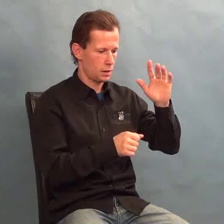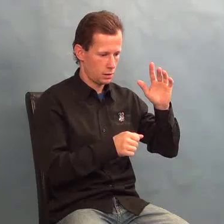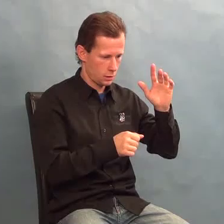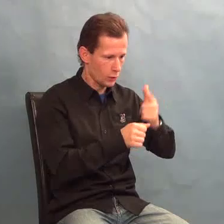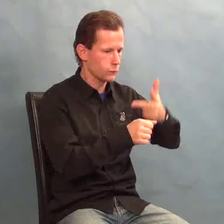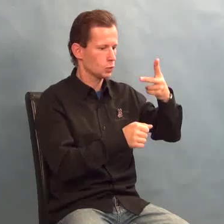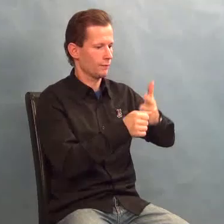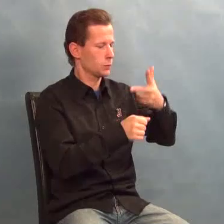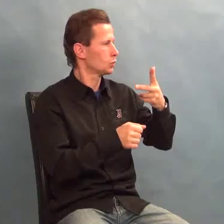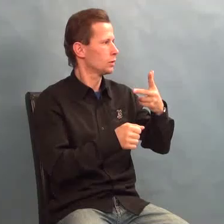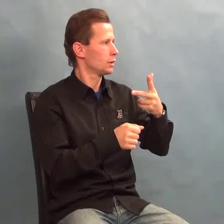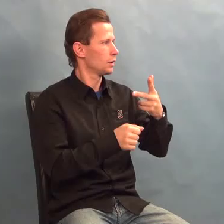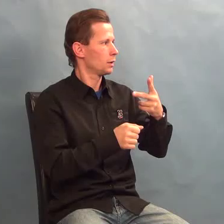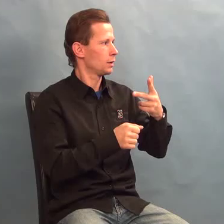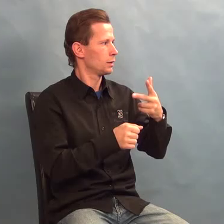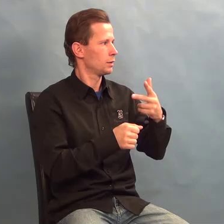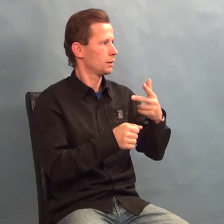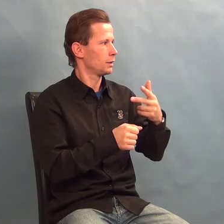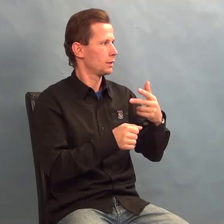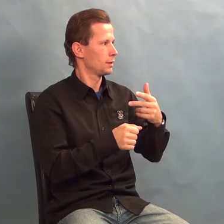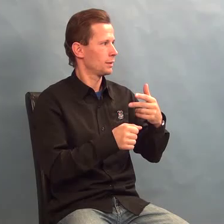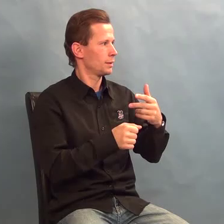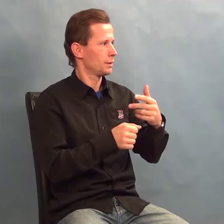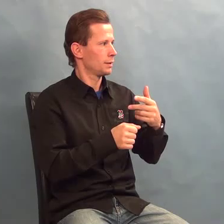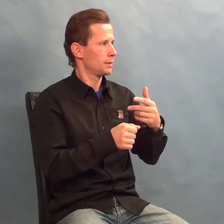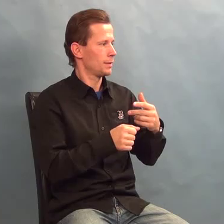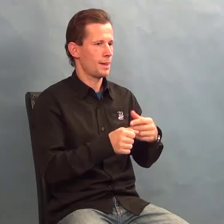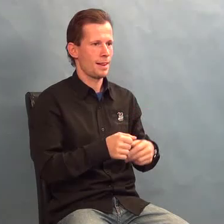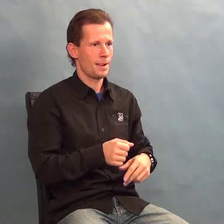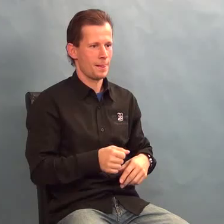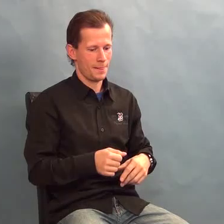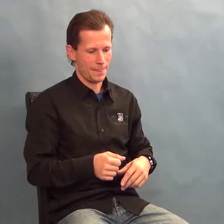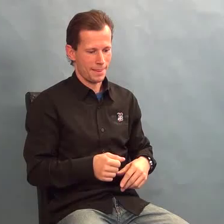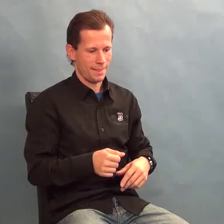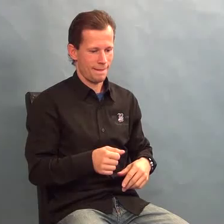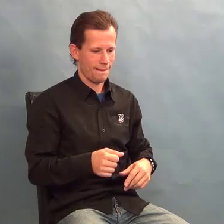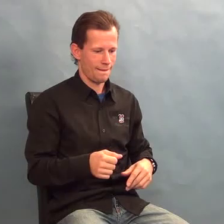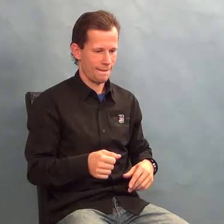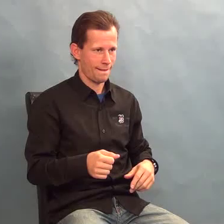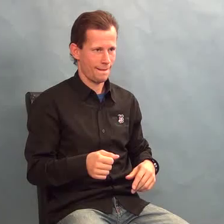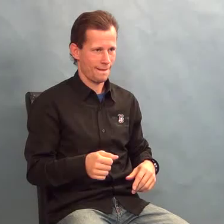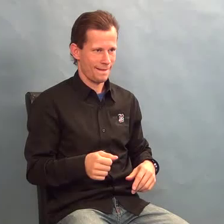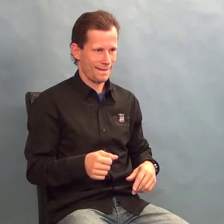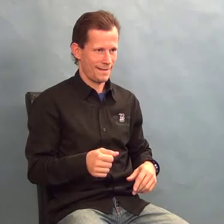Tak, dwudziestego trzeciego.